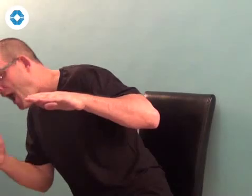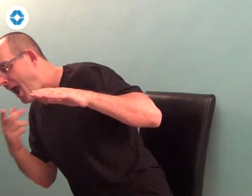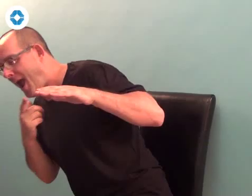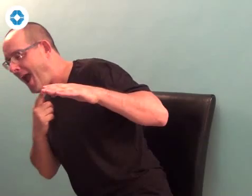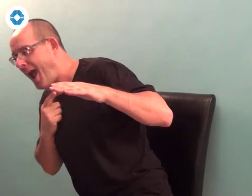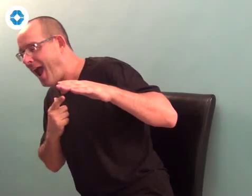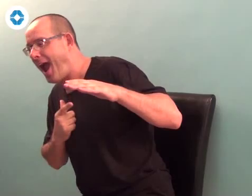Aha!